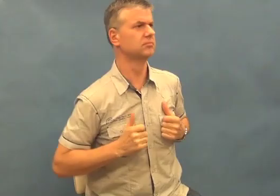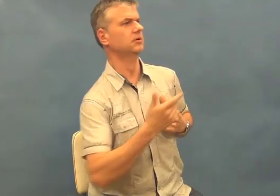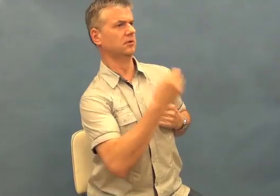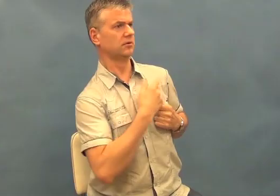Ona go pyta...